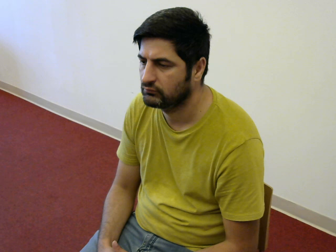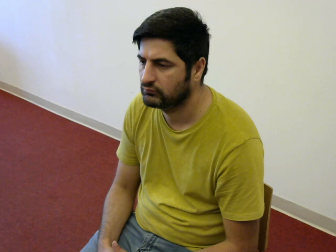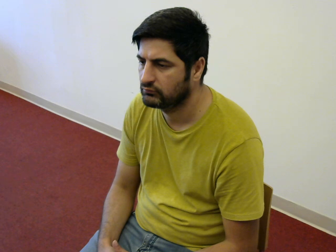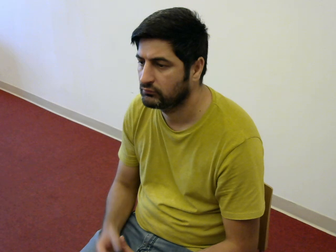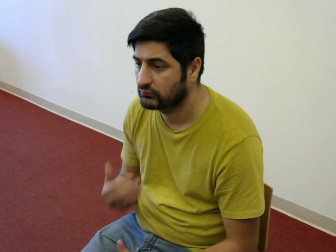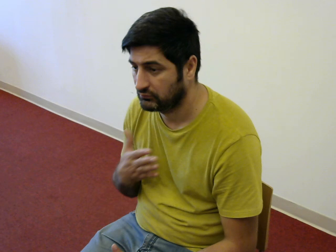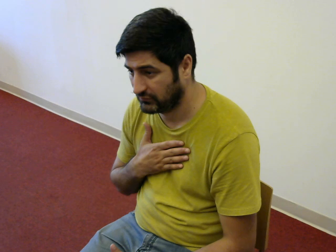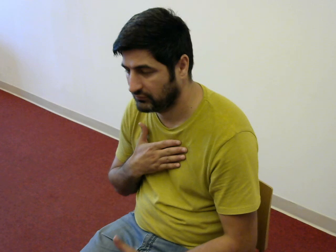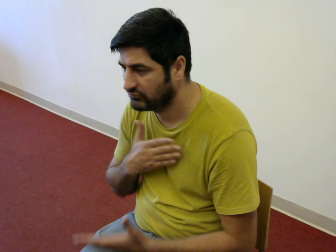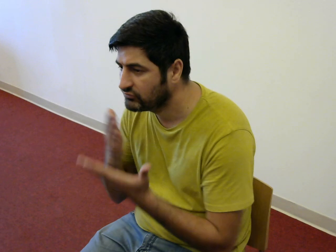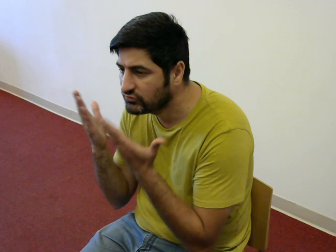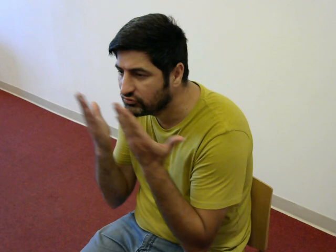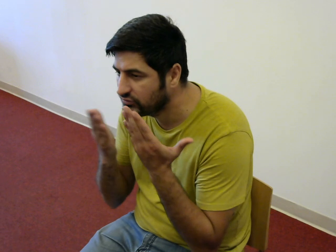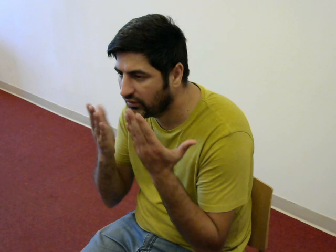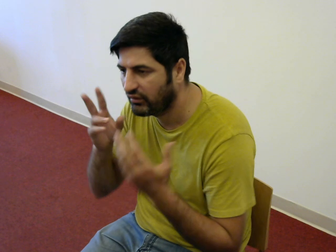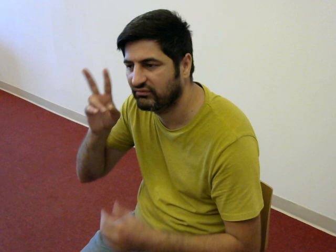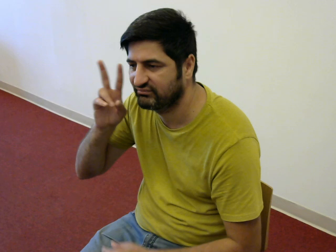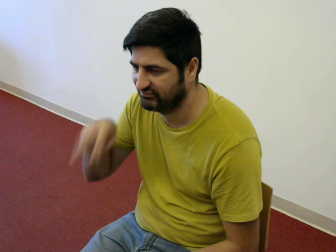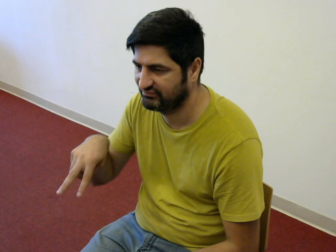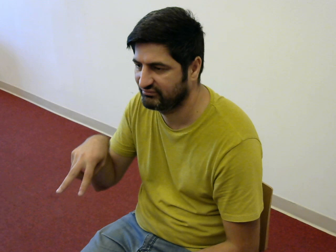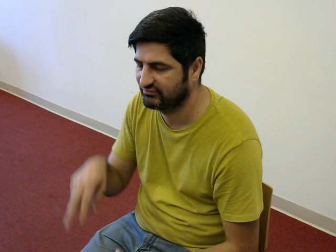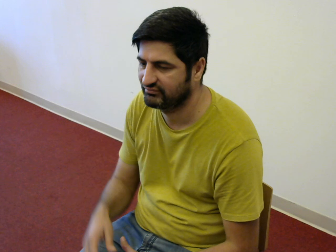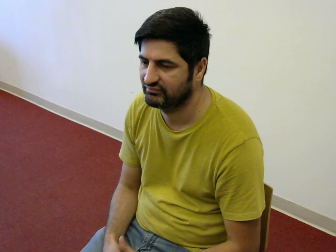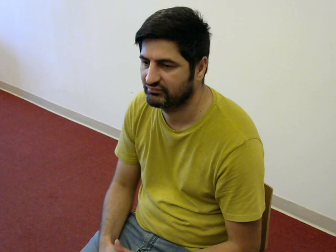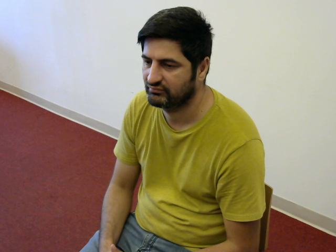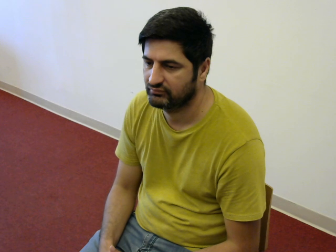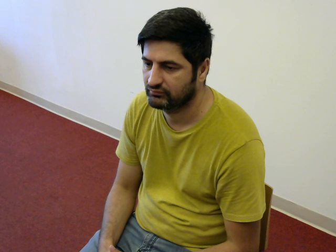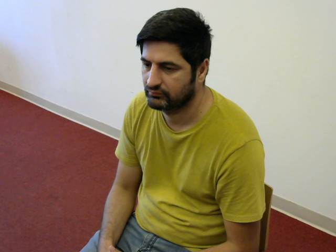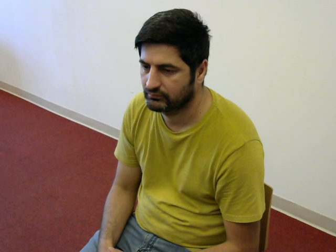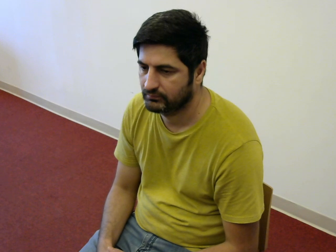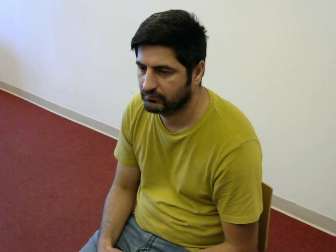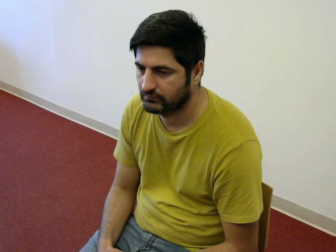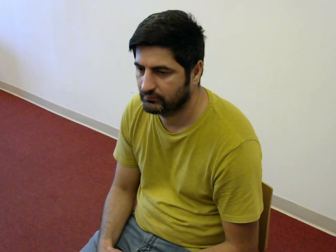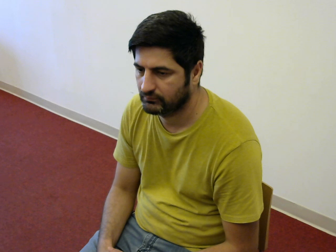Mən oxuya bilmirəm